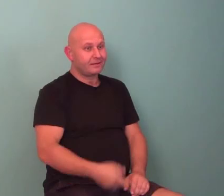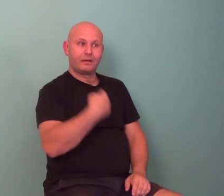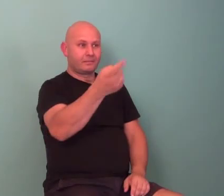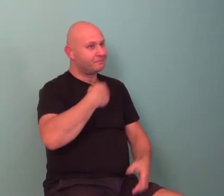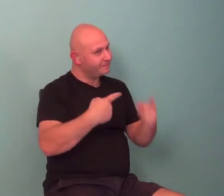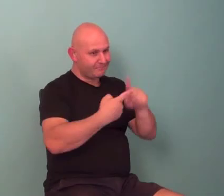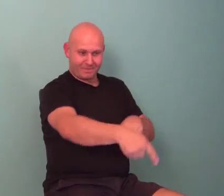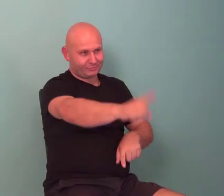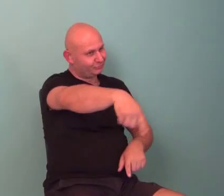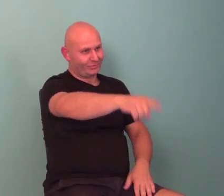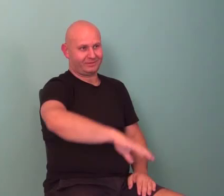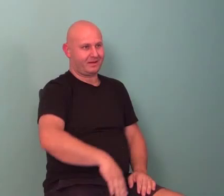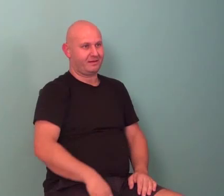Mnie to z tobą nie pasuje.